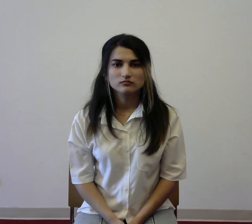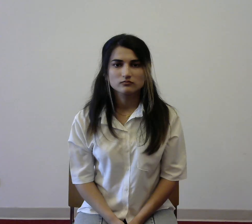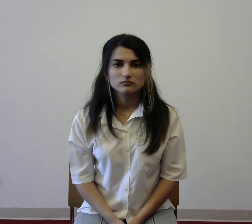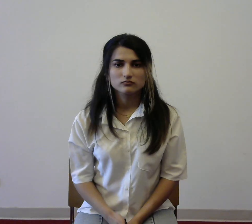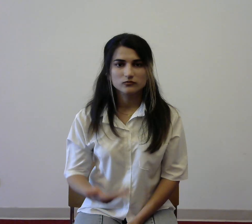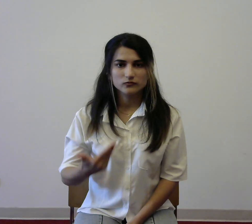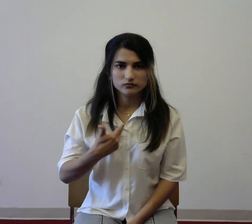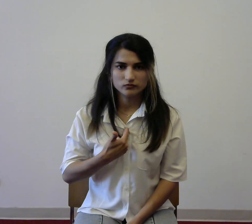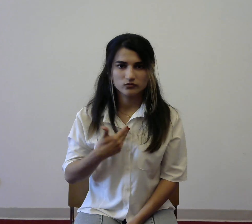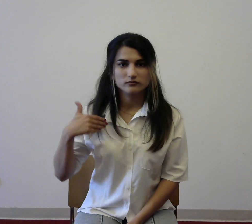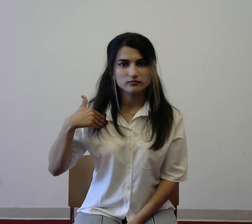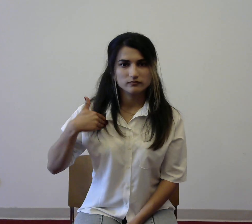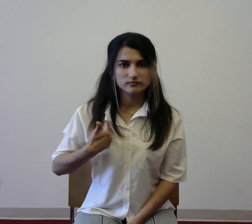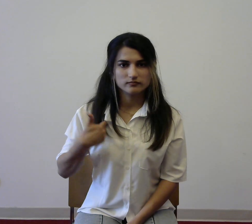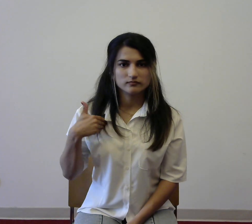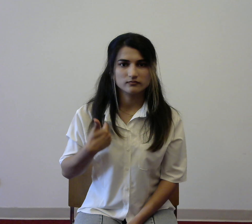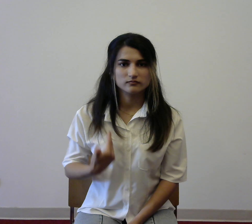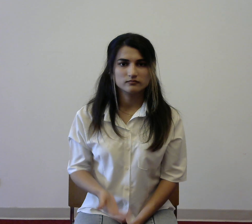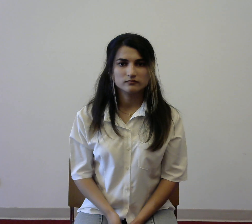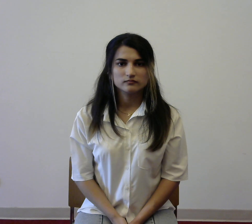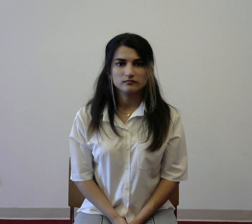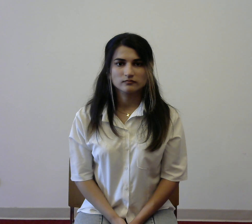Mən subayam